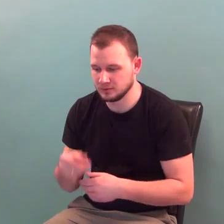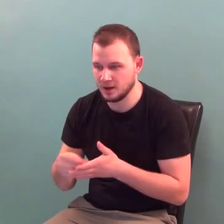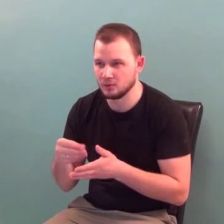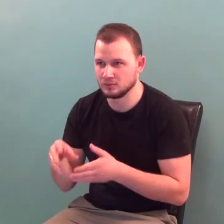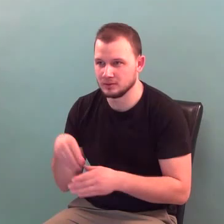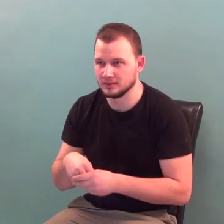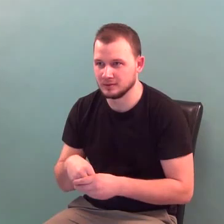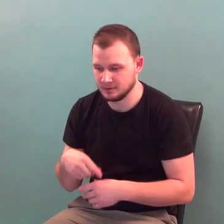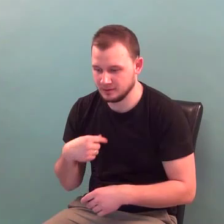W tym czasie zakupy.